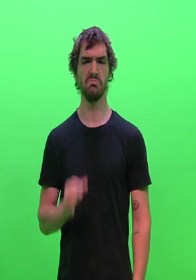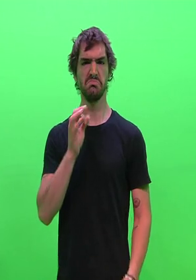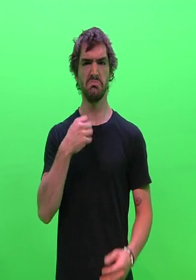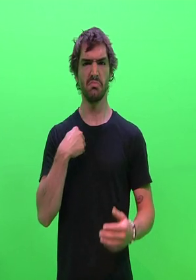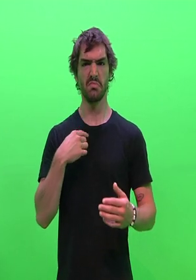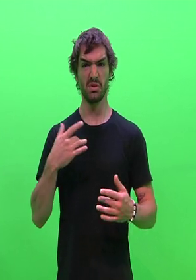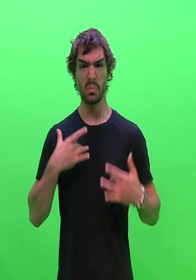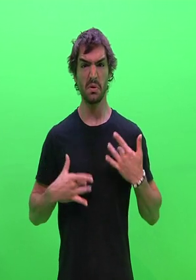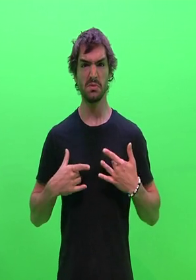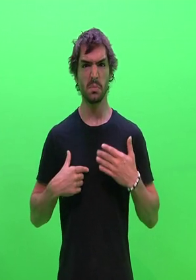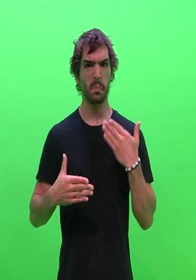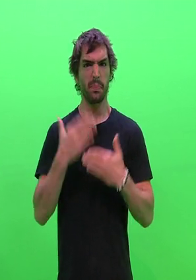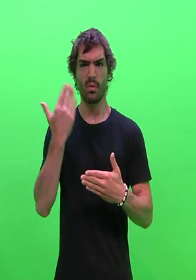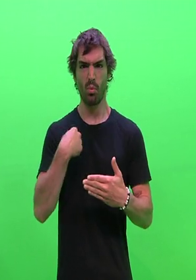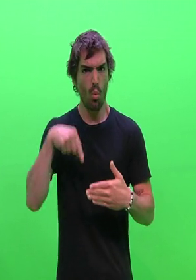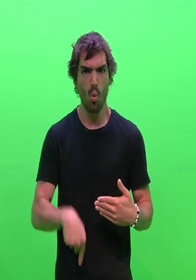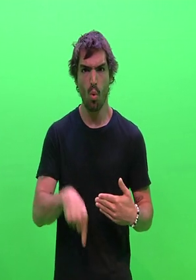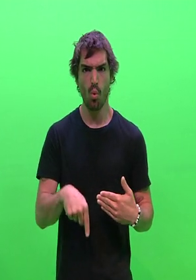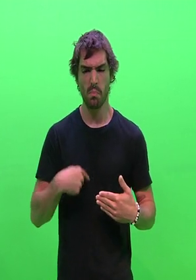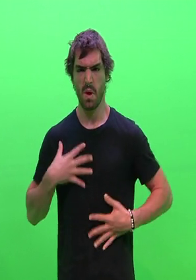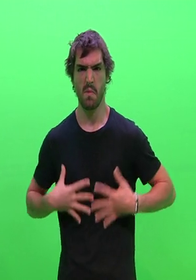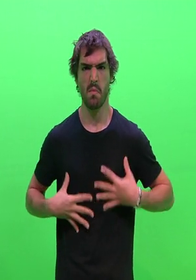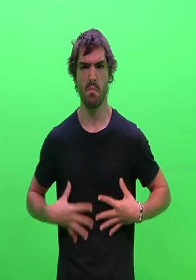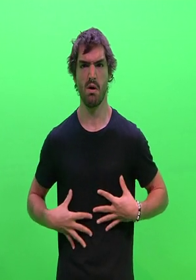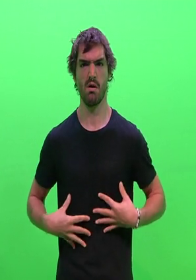Els símptomes han començat avui, em fa mal tot el cos.